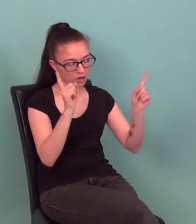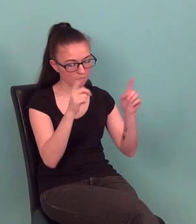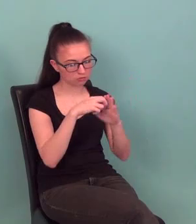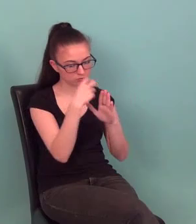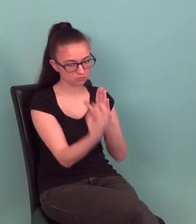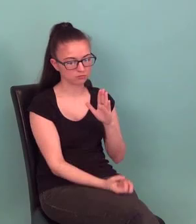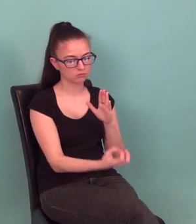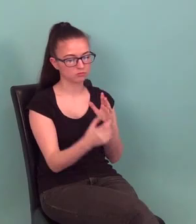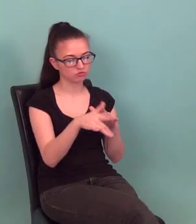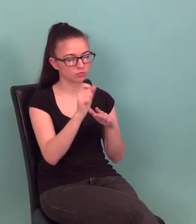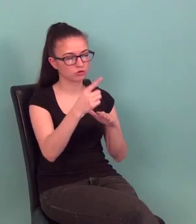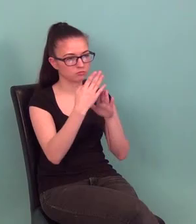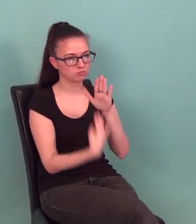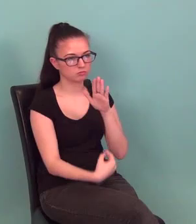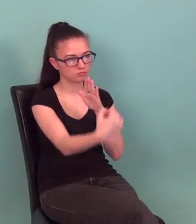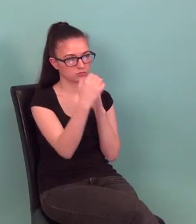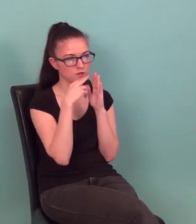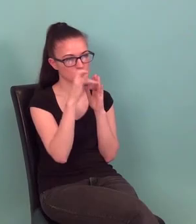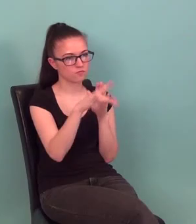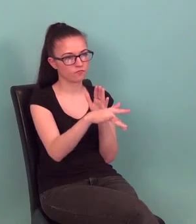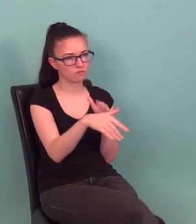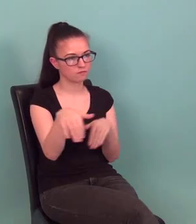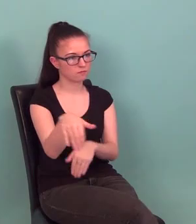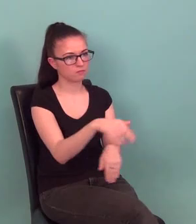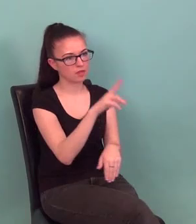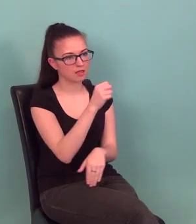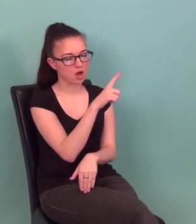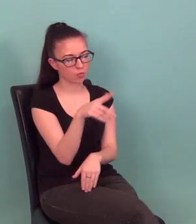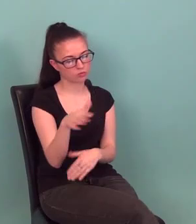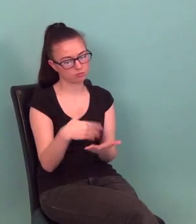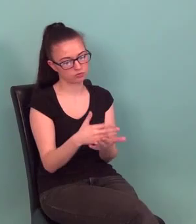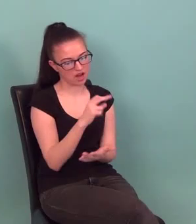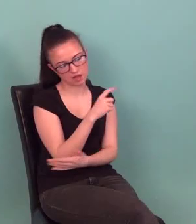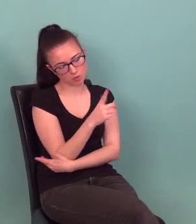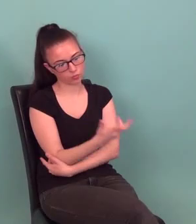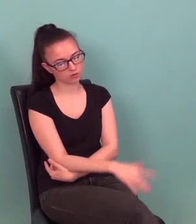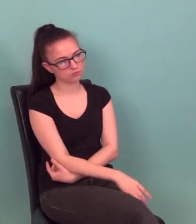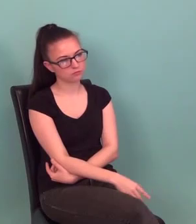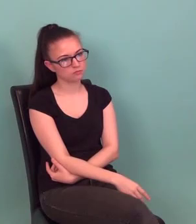Zakaz skakania do kanału, tam w środku jest woda, więc nie wolno skakać.